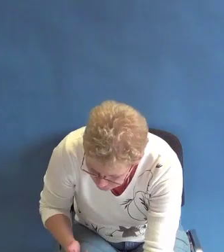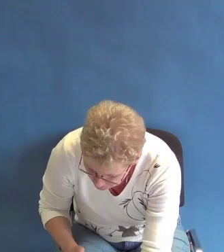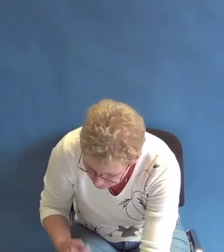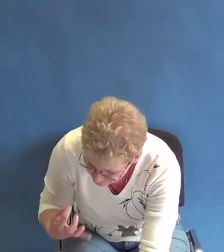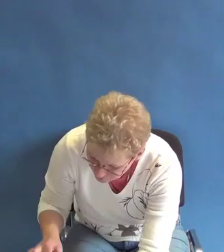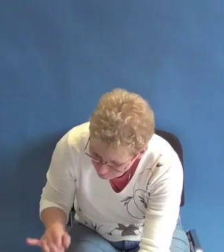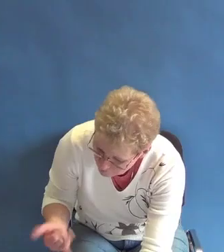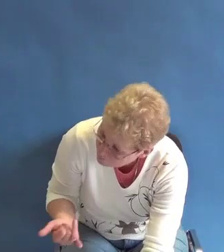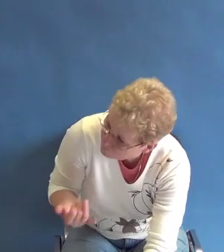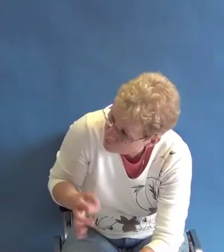Jest wolne czy co?